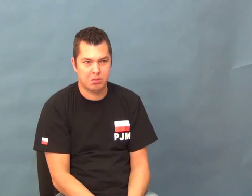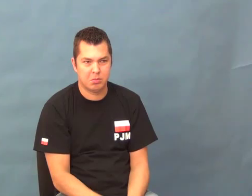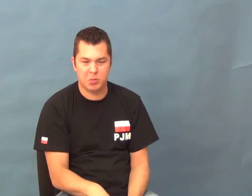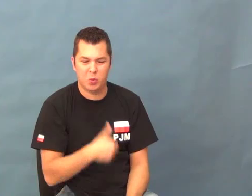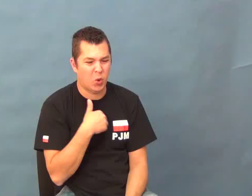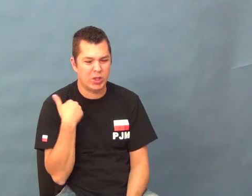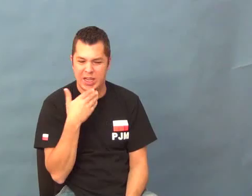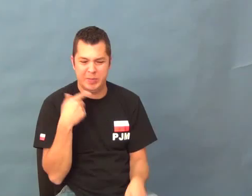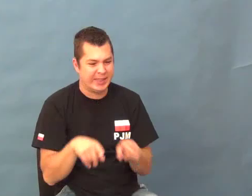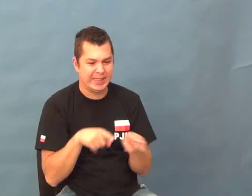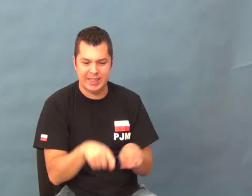W Polsce nie ma takiego znaku.